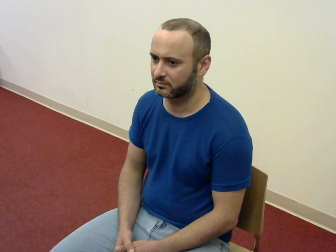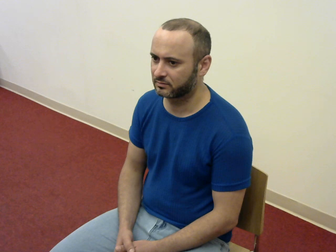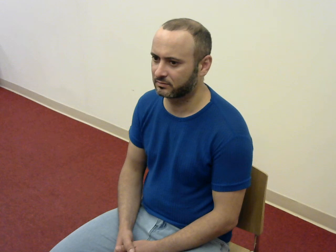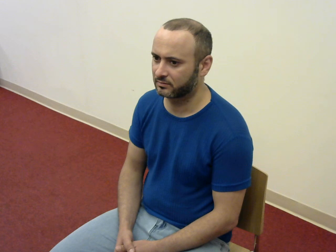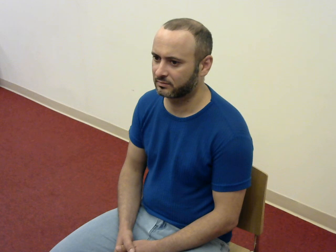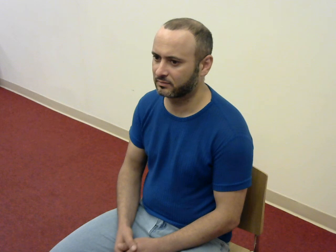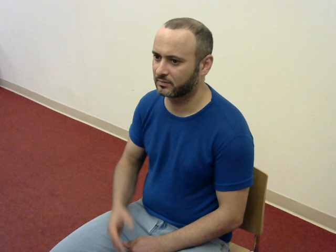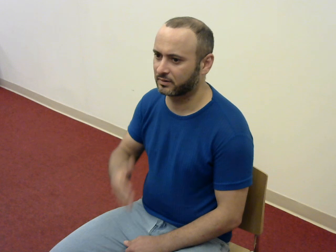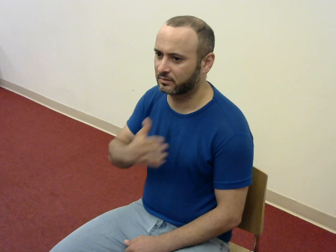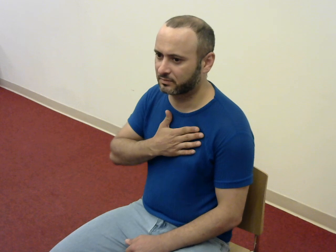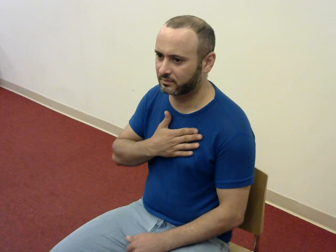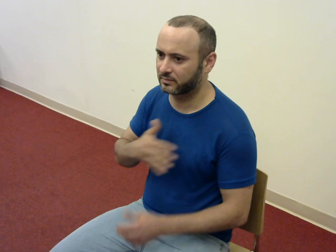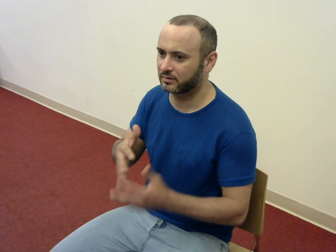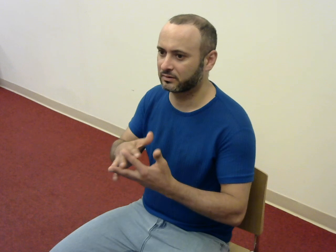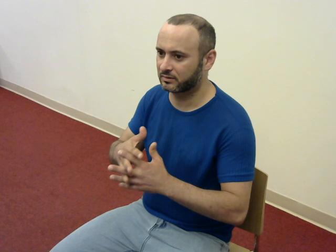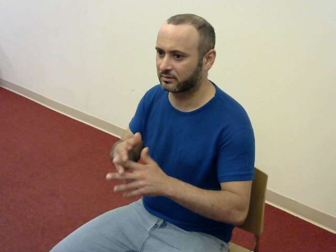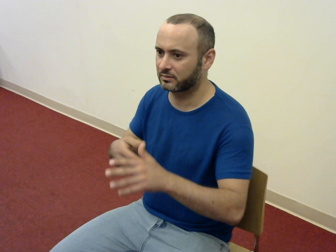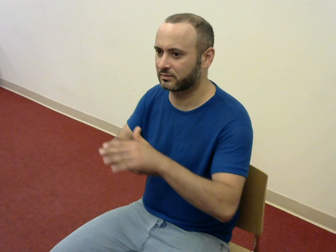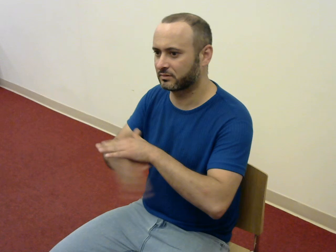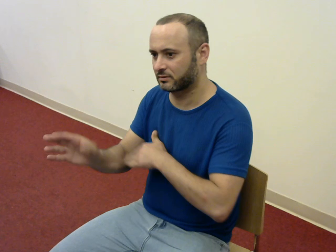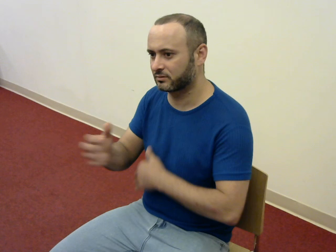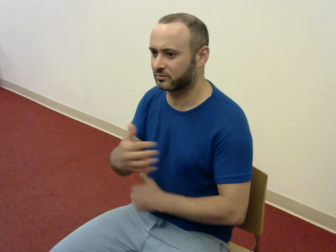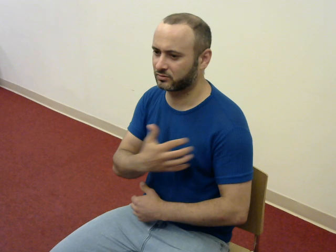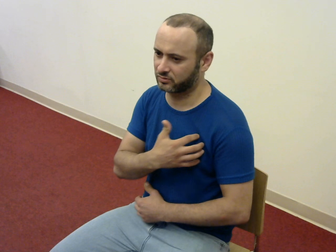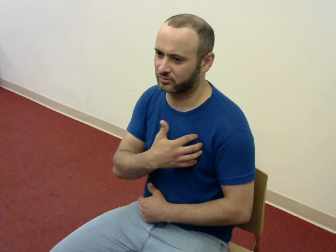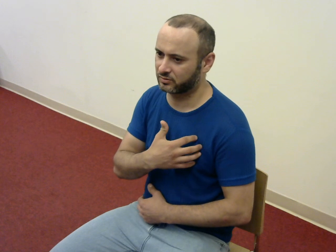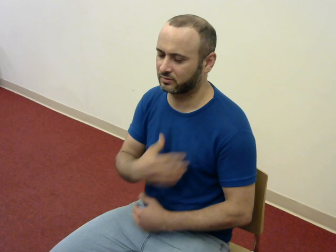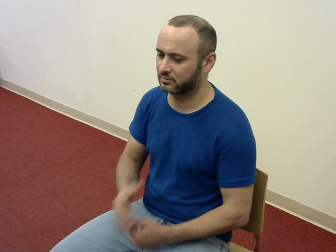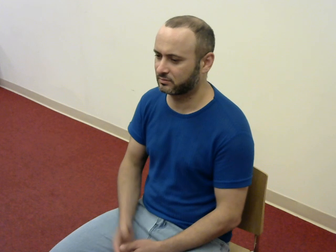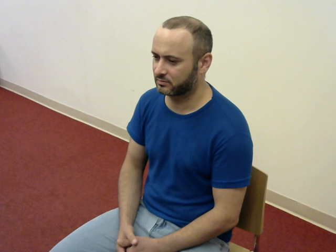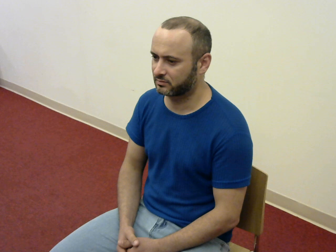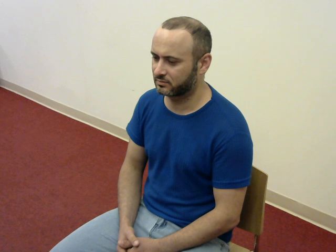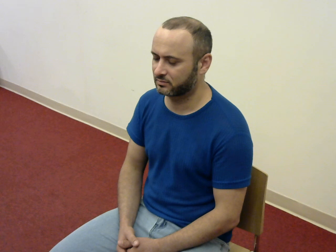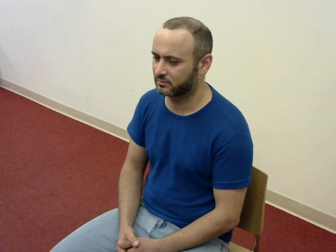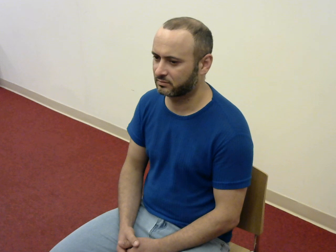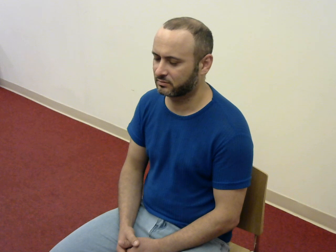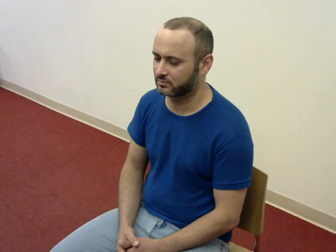Mən kəndə getmək istəyirəm